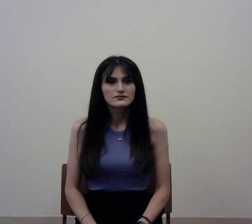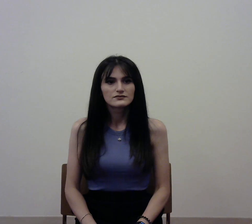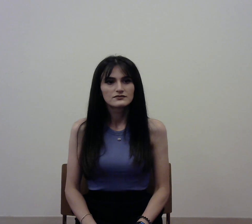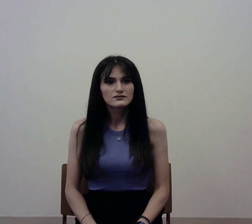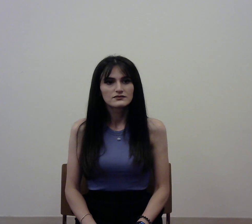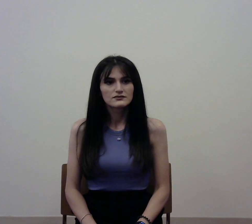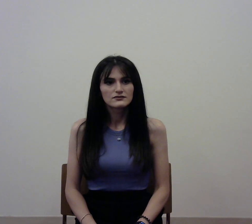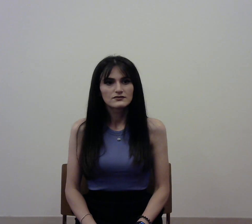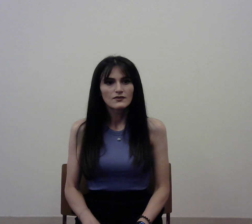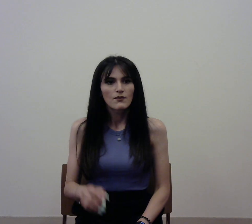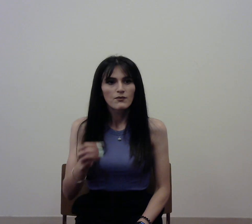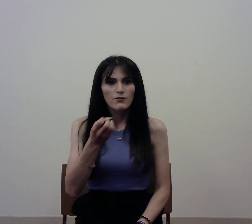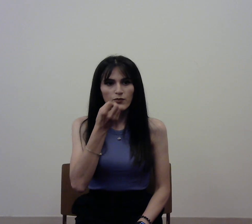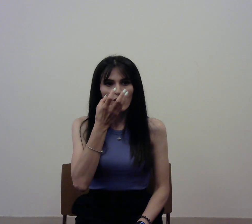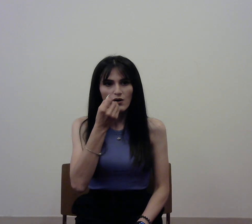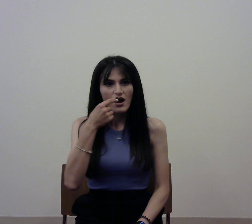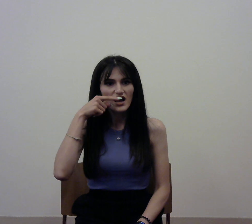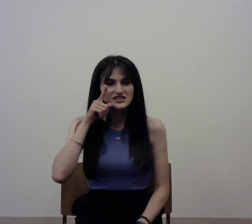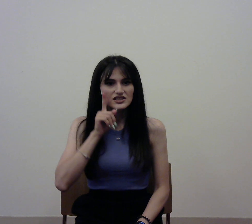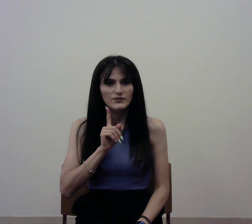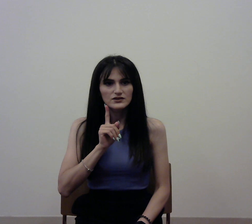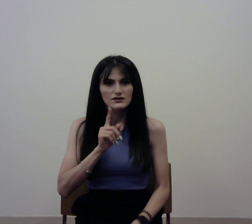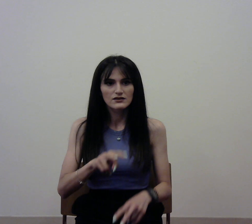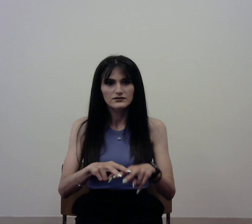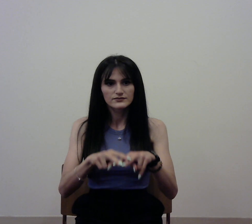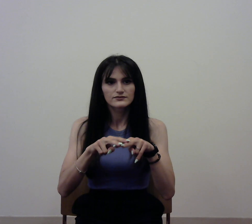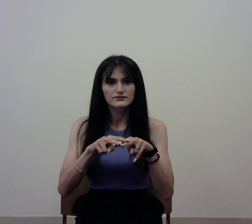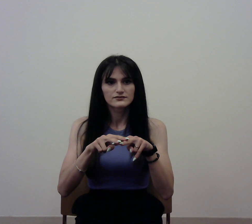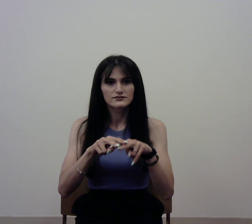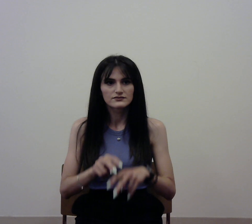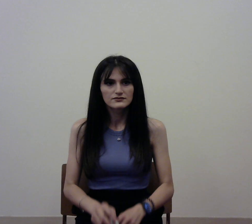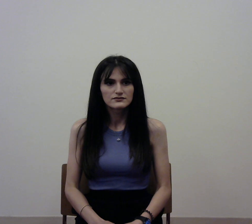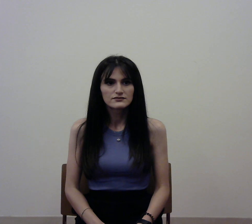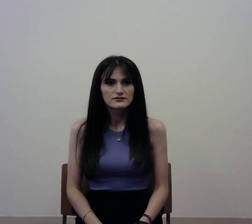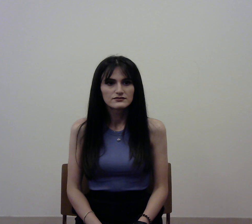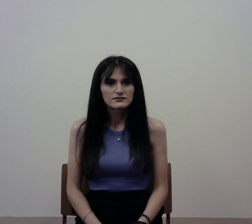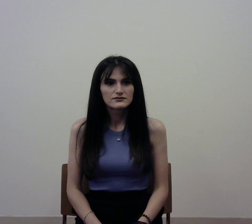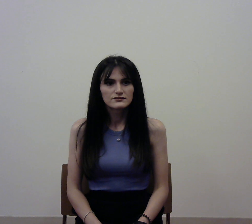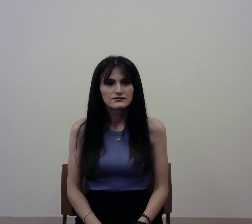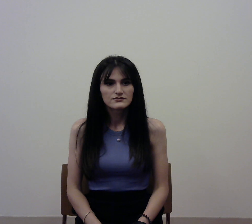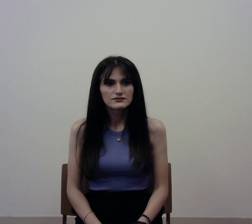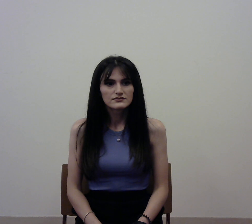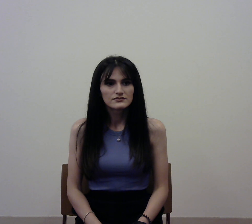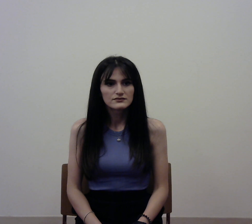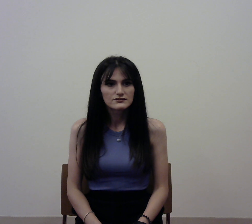Bakı Azərbaycanın paytaxtıdır